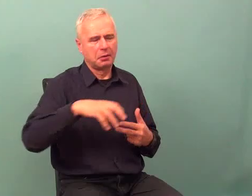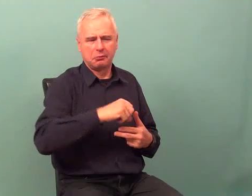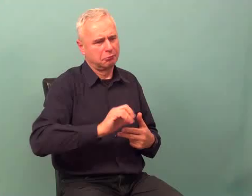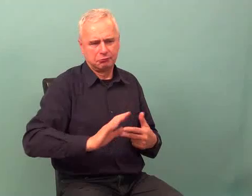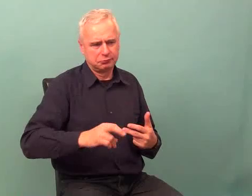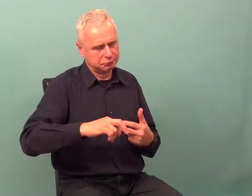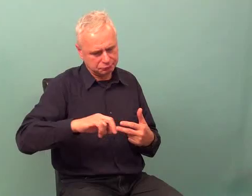Poszli.